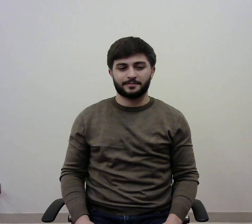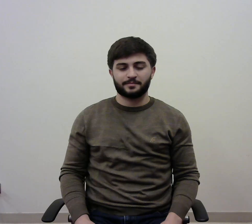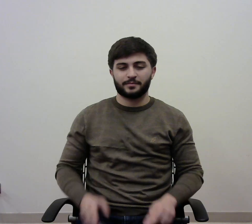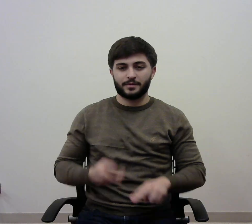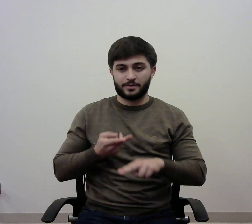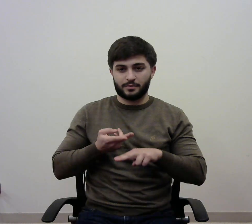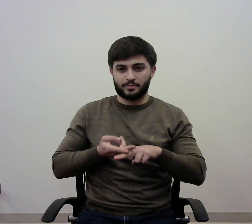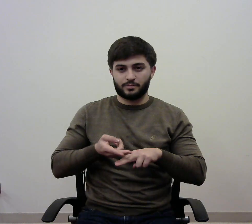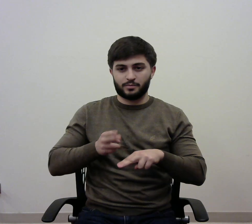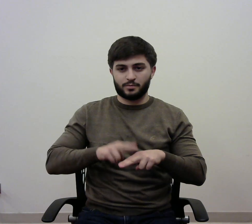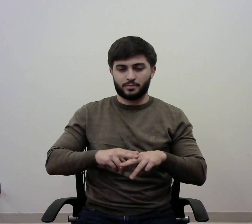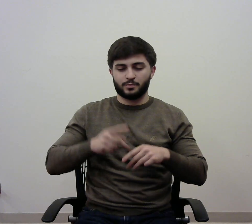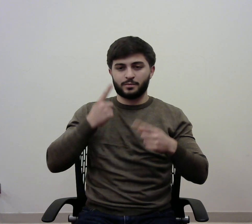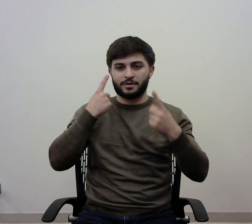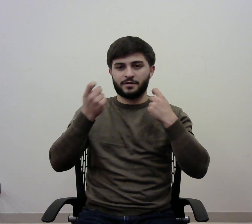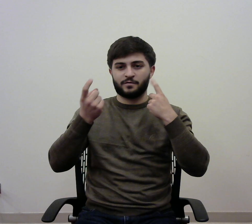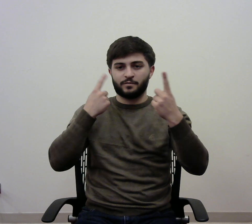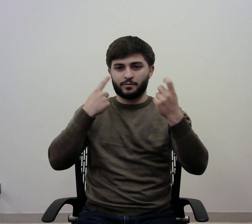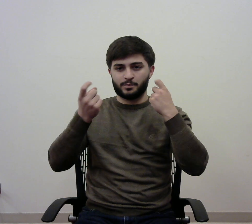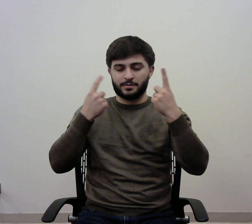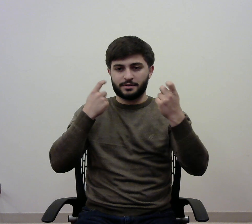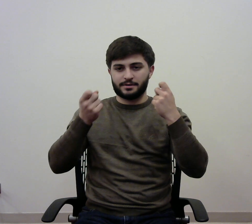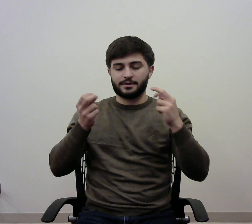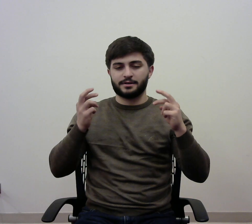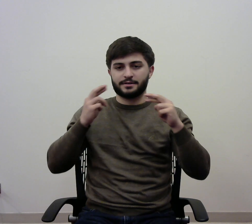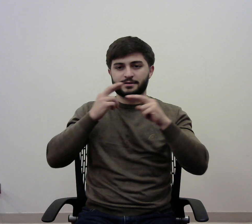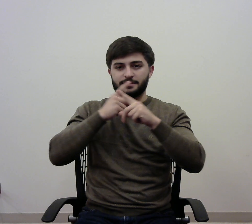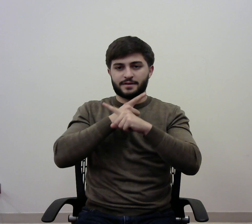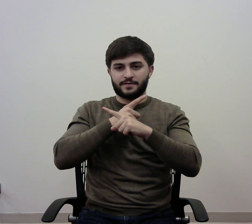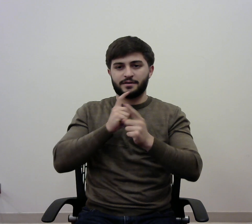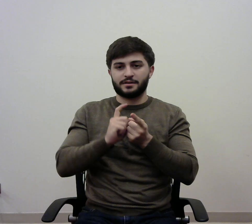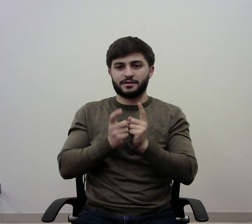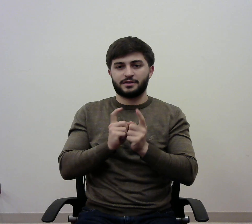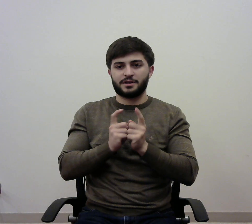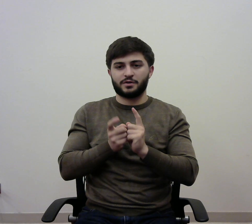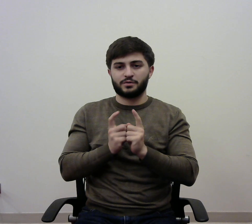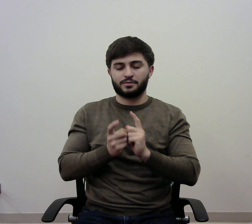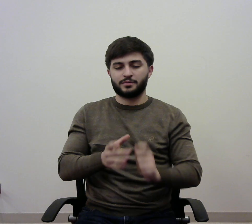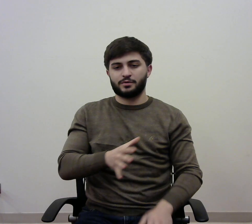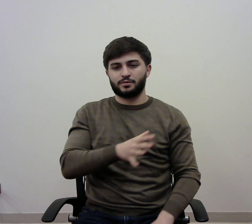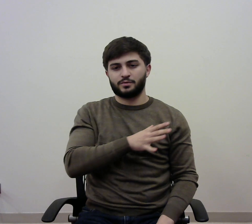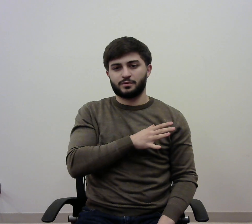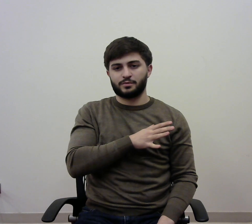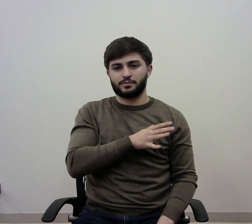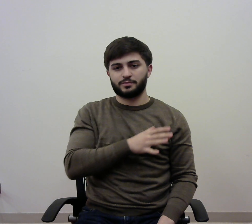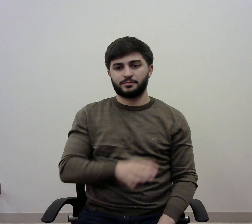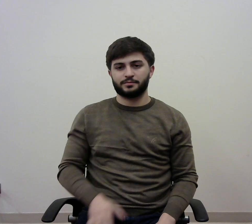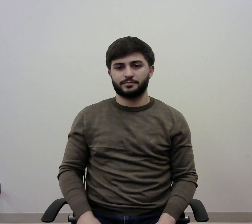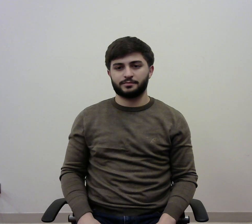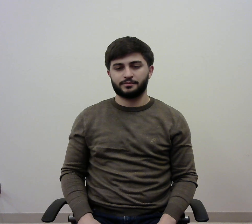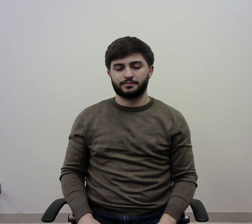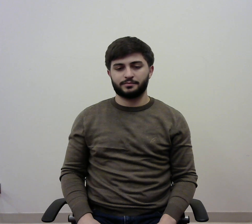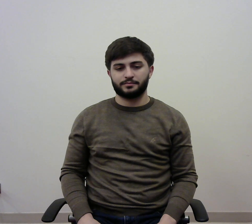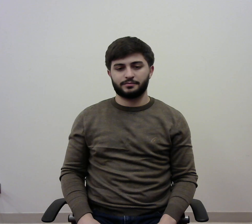Bu məlumat səhv tərcümə olunub